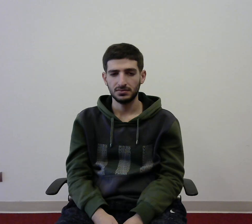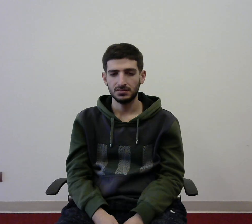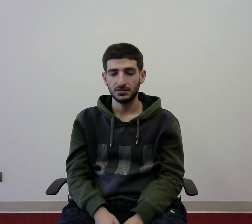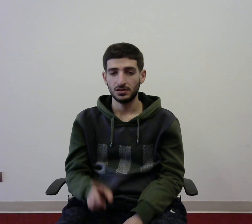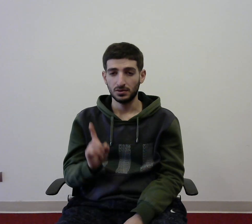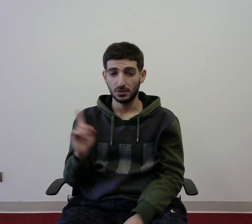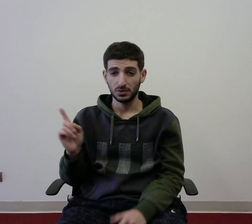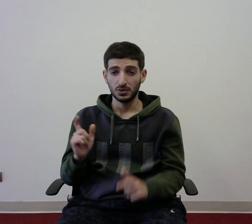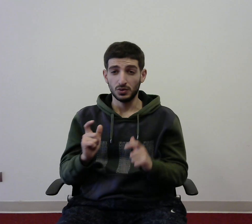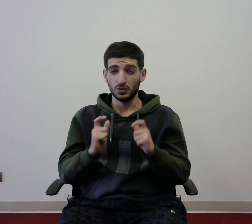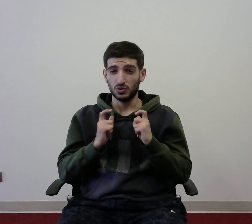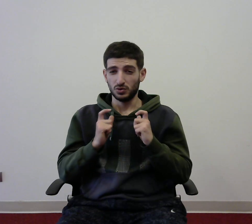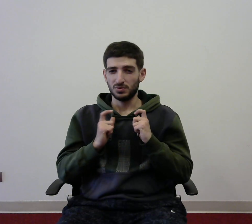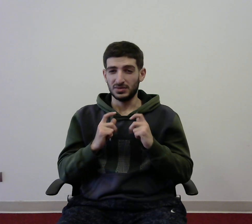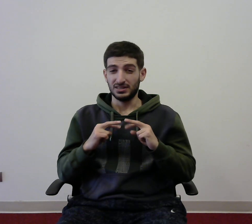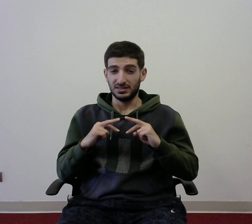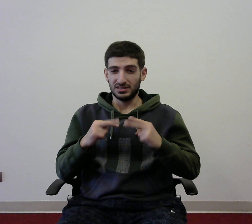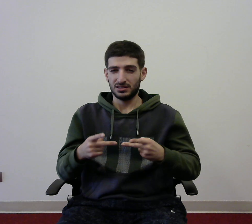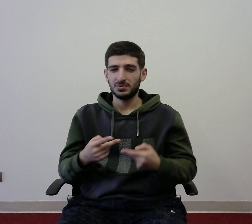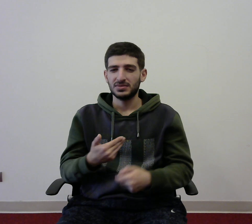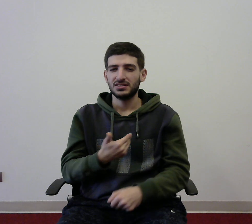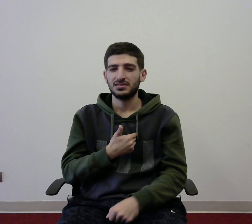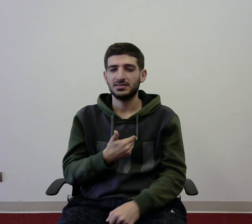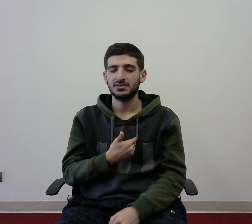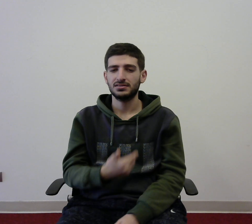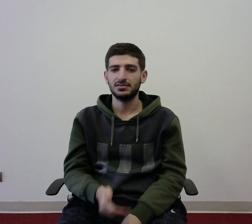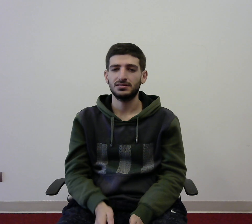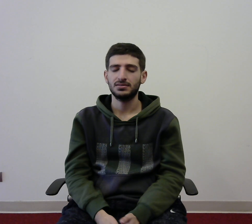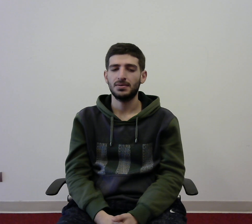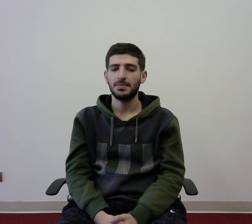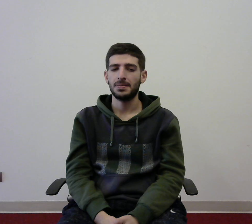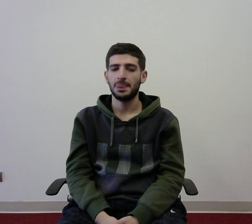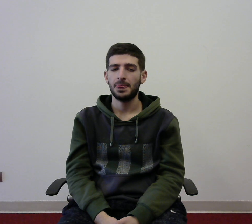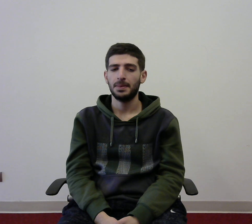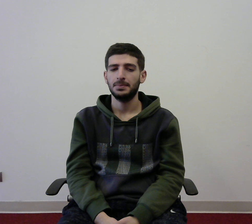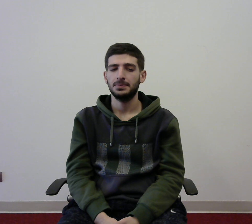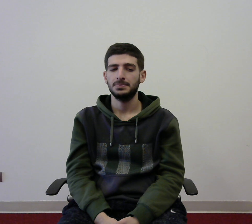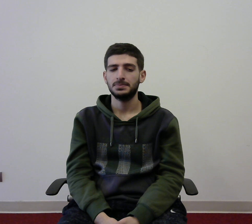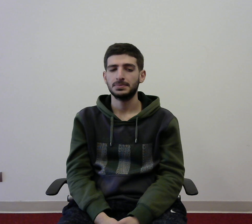O köynəyini dəyişmək istəyir